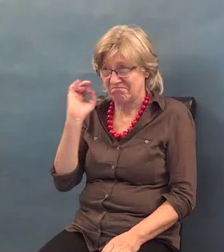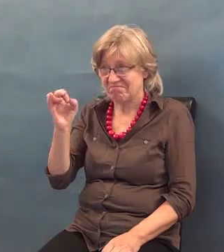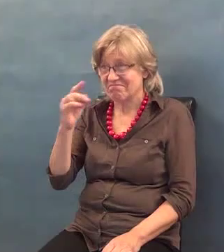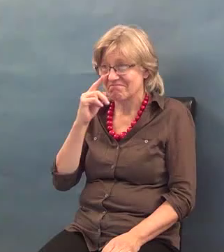Dobrze.